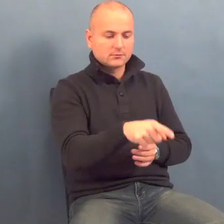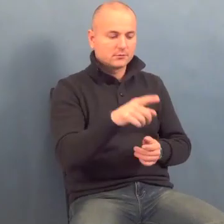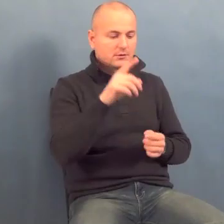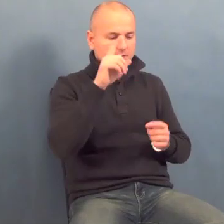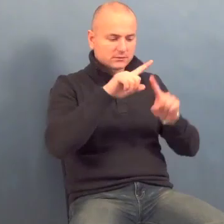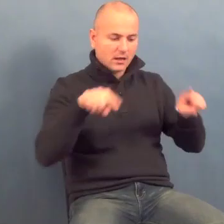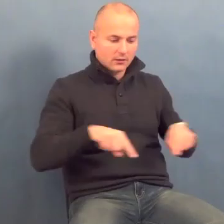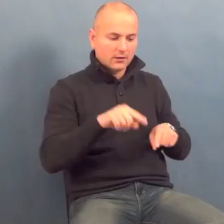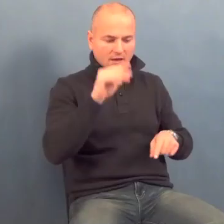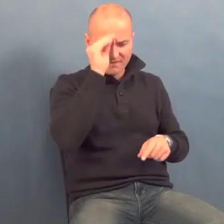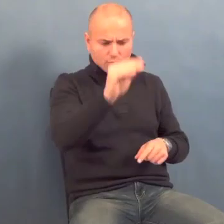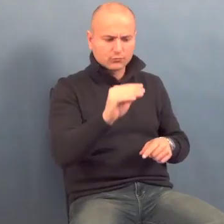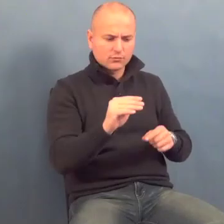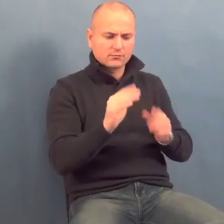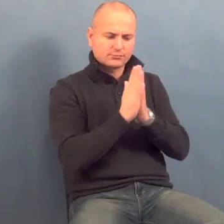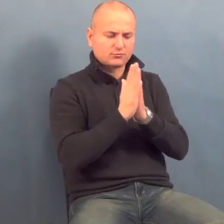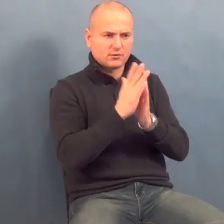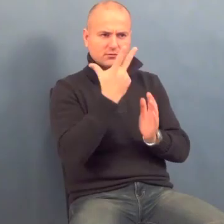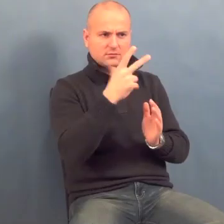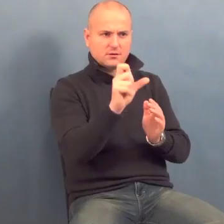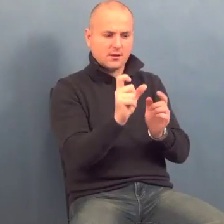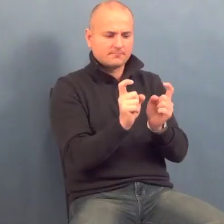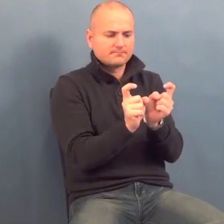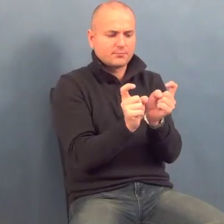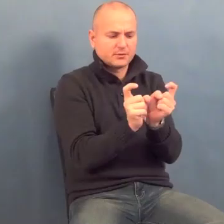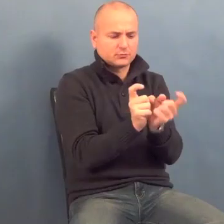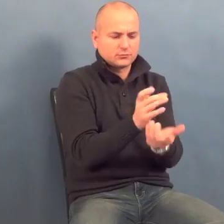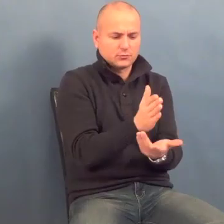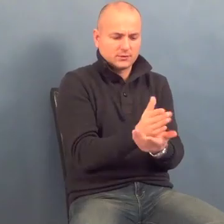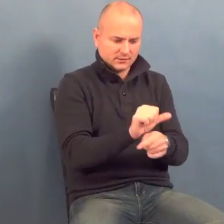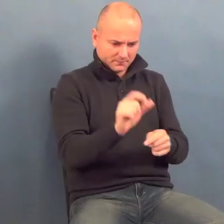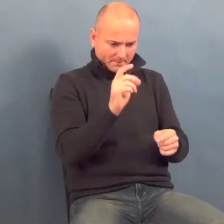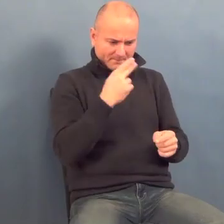Ten znak informuje, żeby nie zbliżać się do tego miejsca.